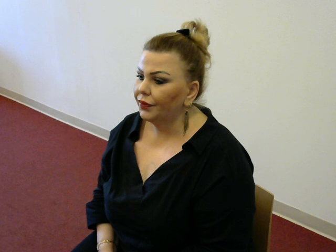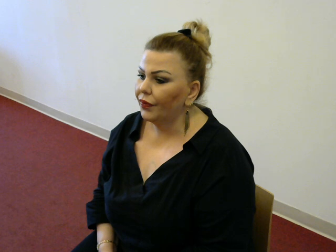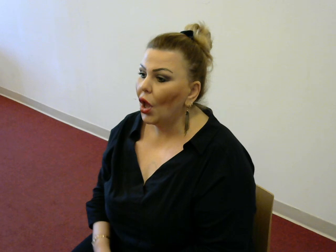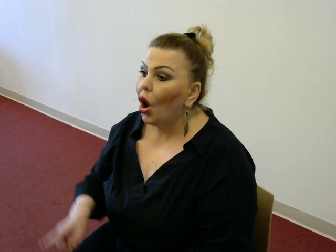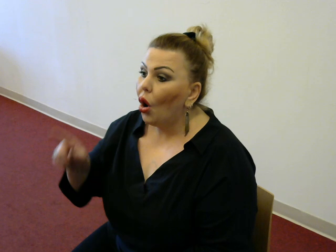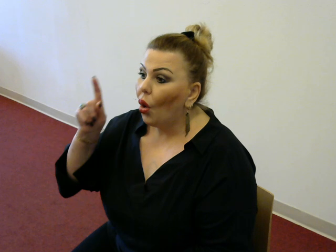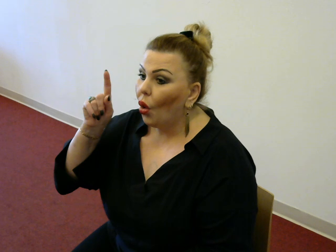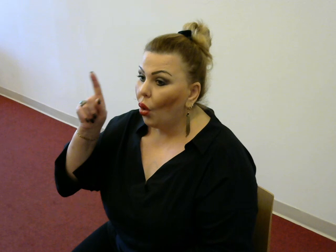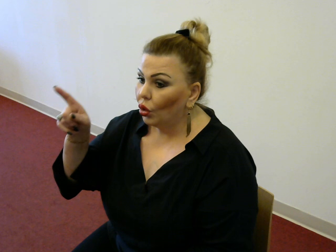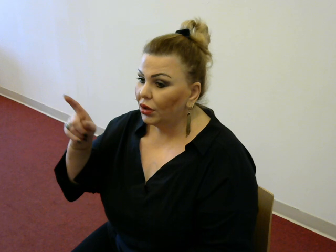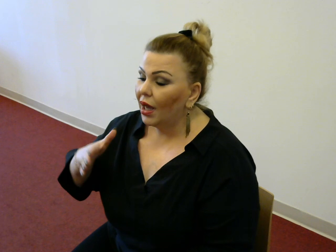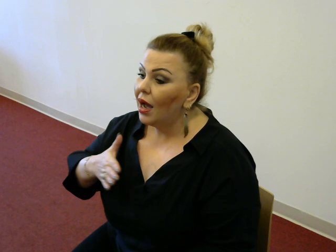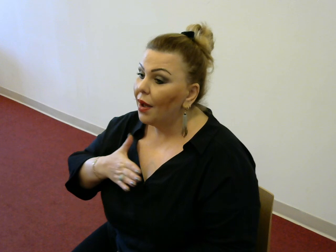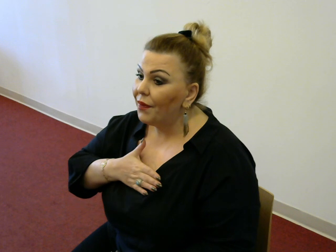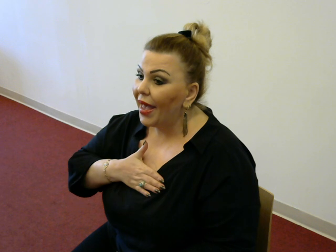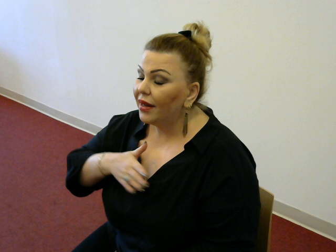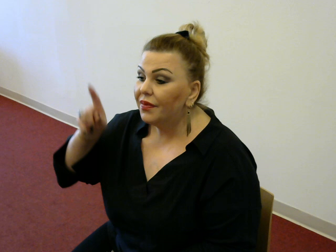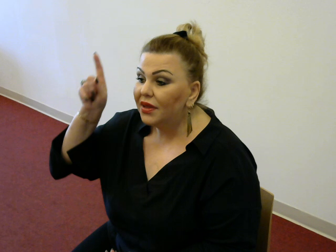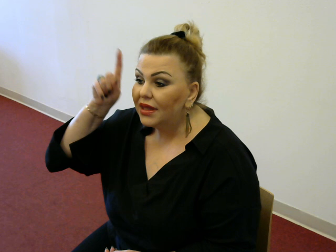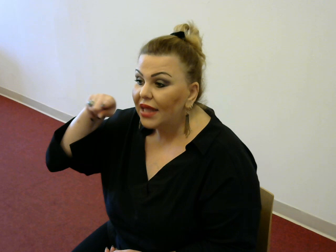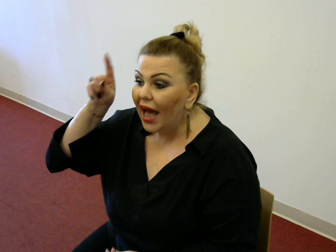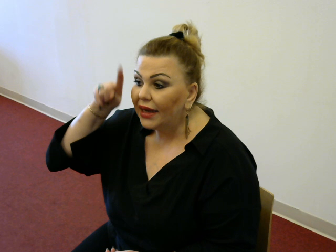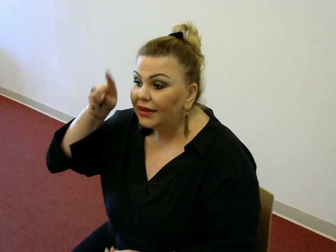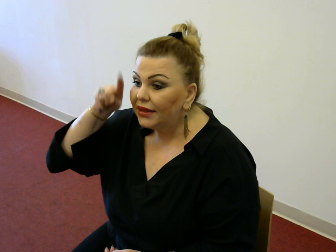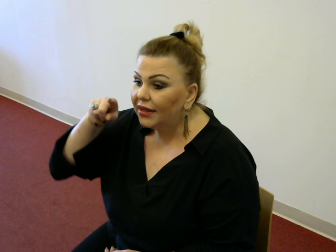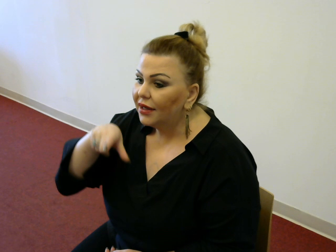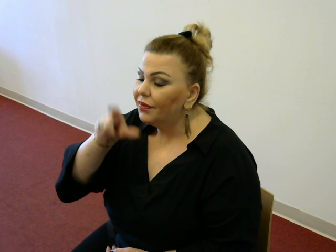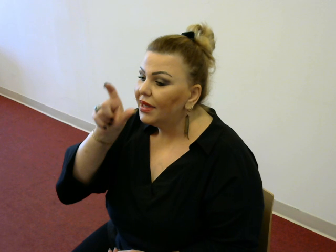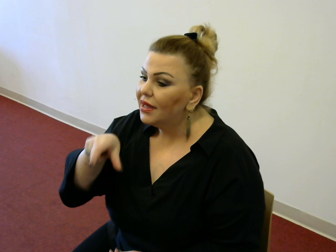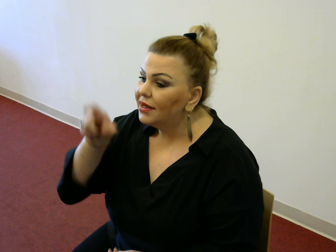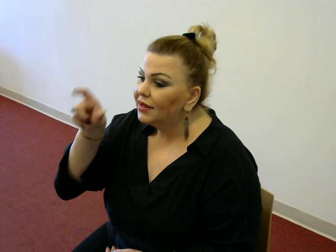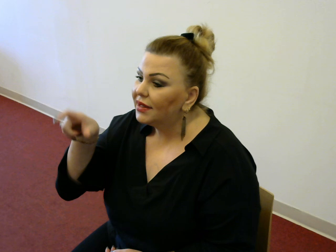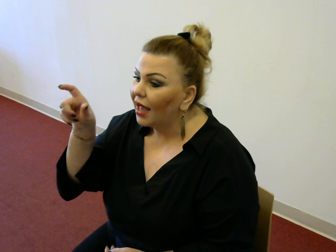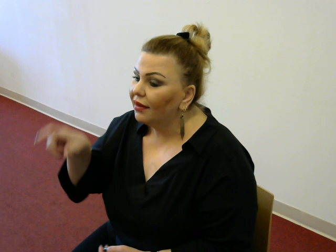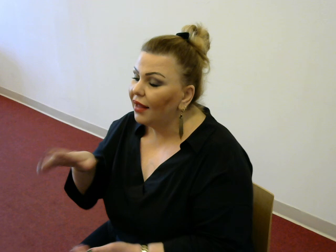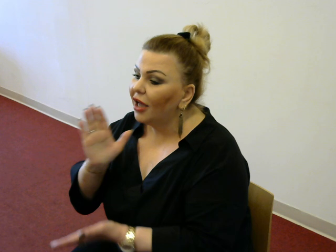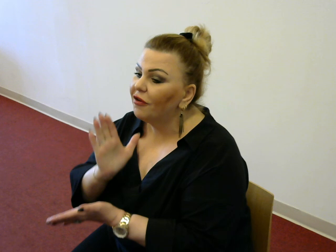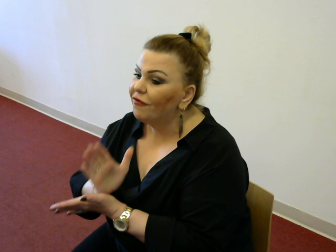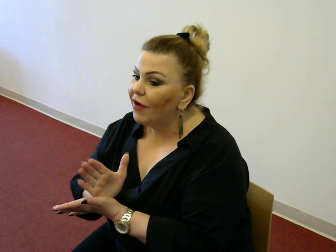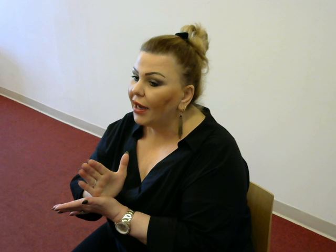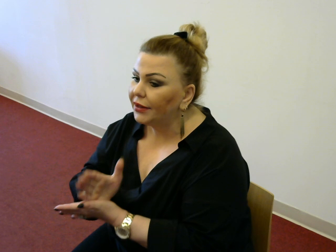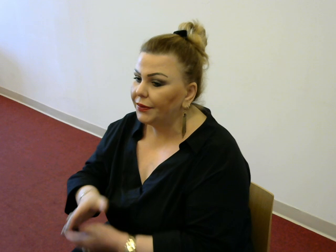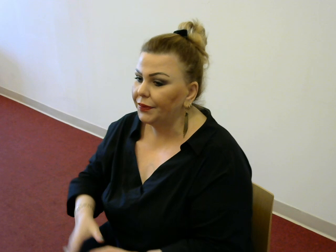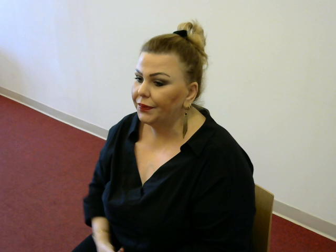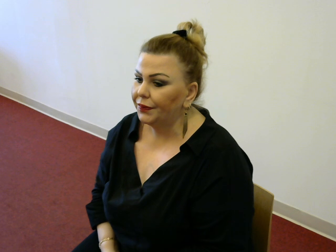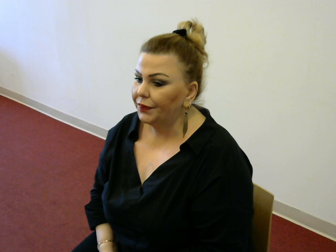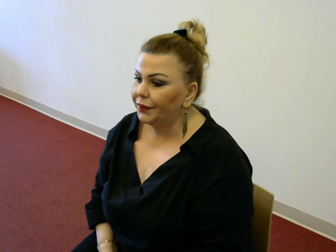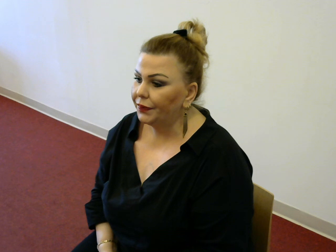Orda mənim tanıdığım insanlar var